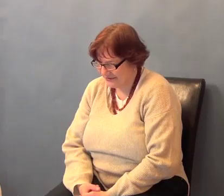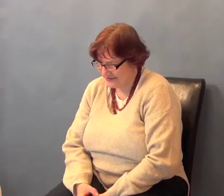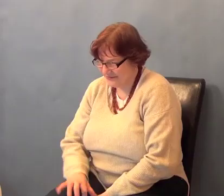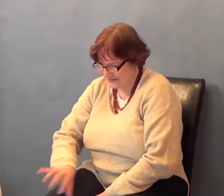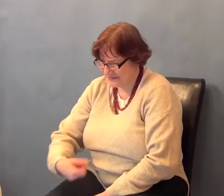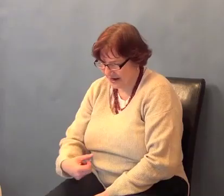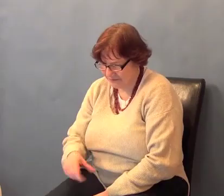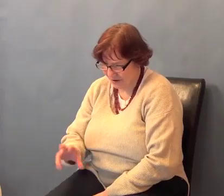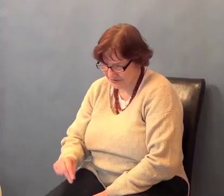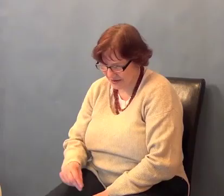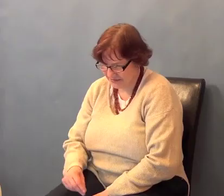Zabrał, zjadł.